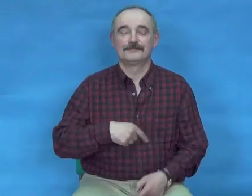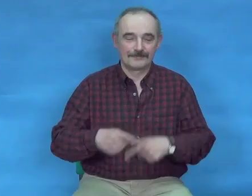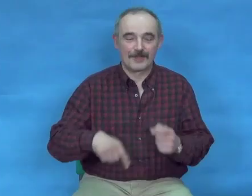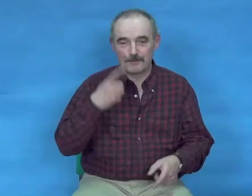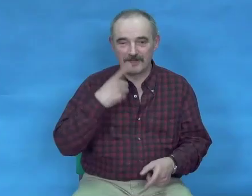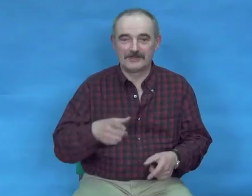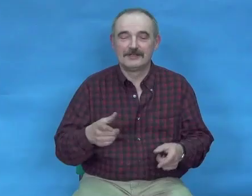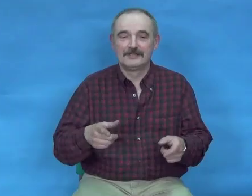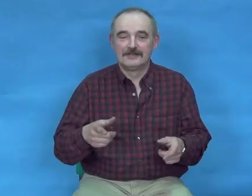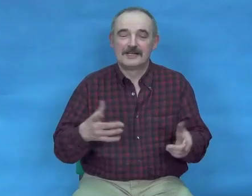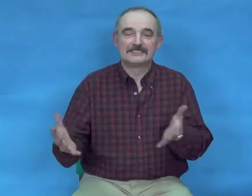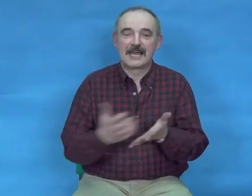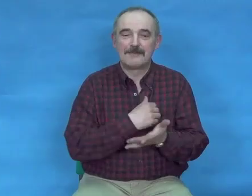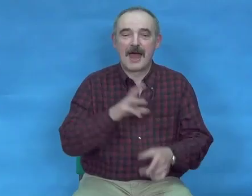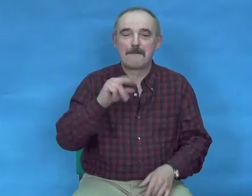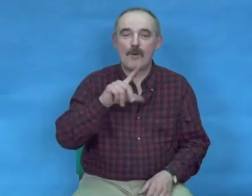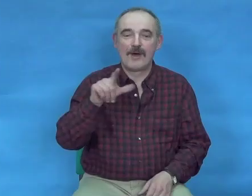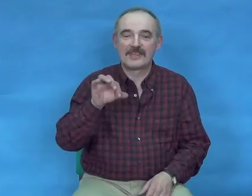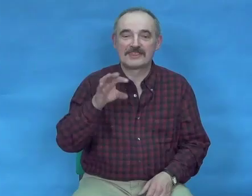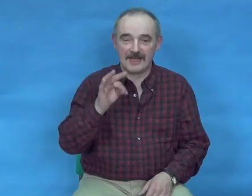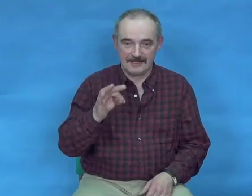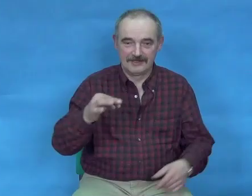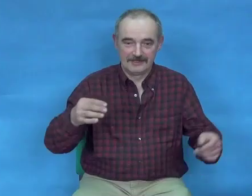Idzie i zauważył, że ktoś zabrał płot.